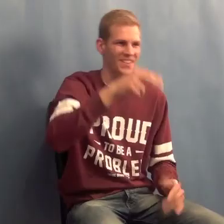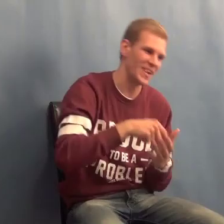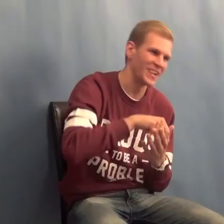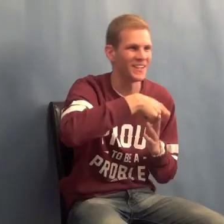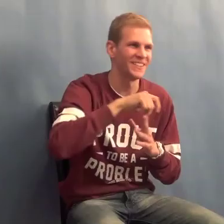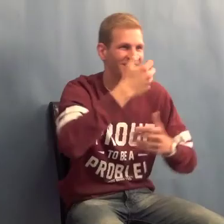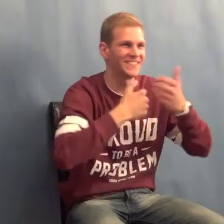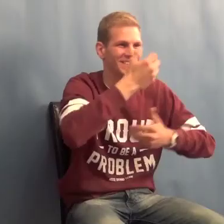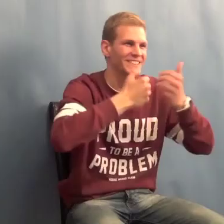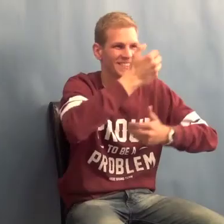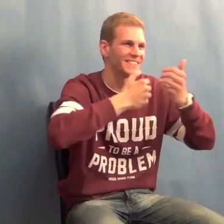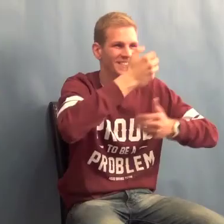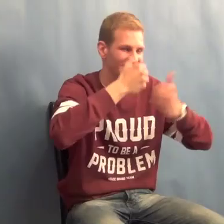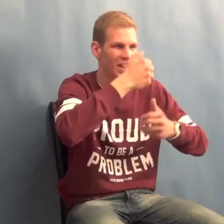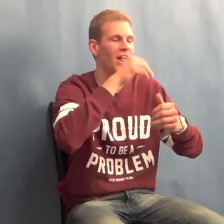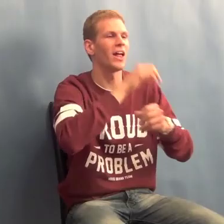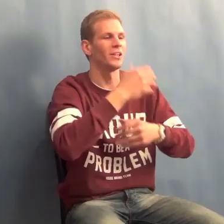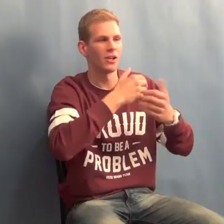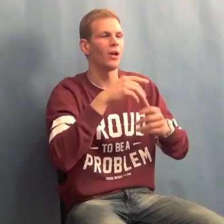Zaczął wspinać się po rurze.